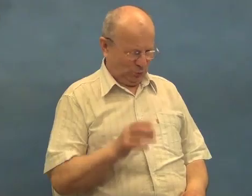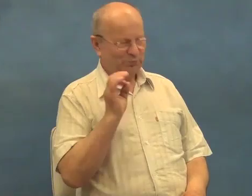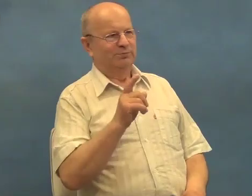Dobrze.